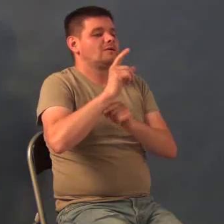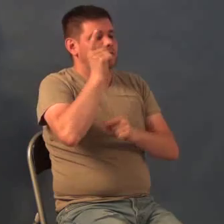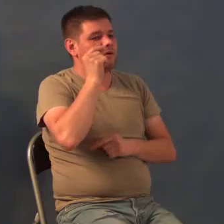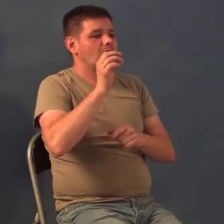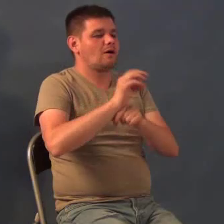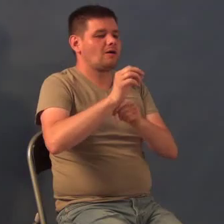Zasypia i akurat...